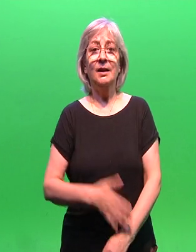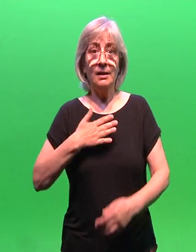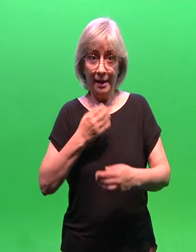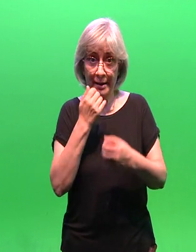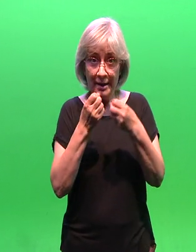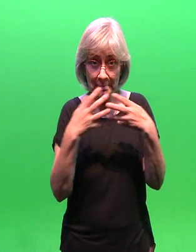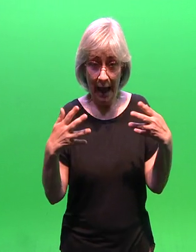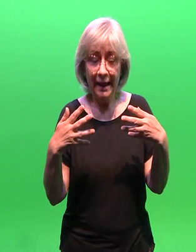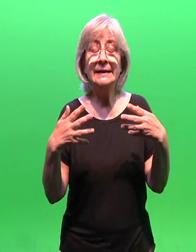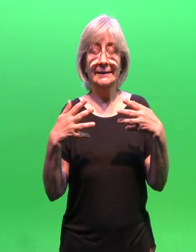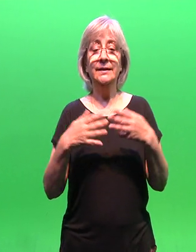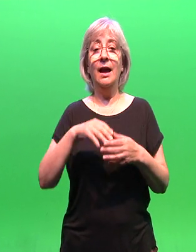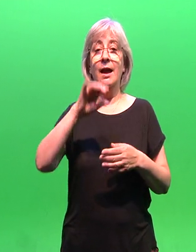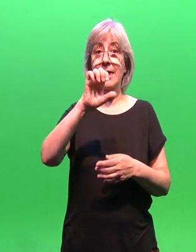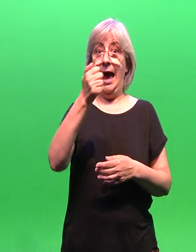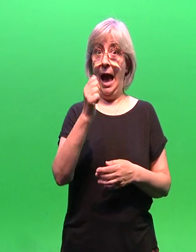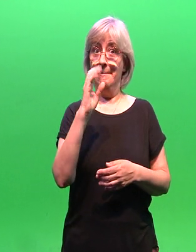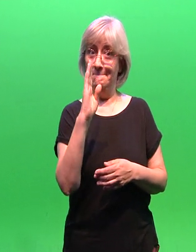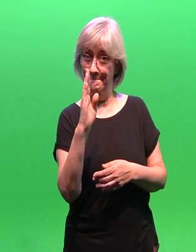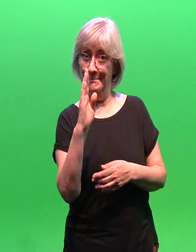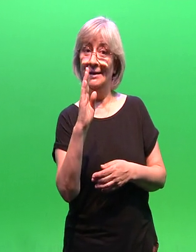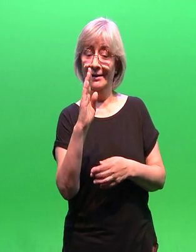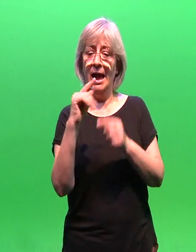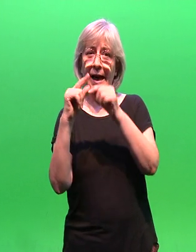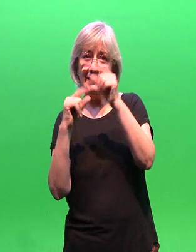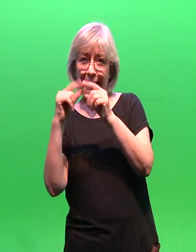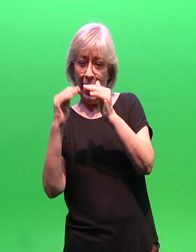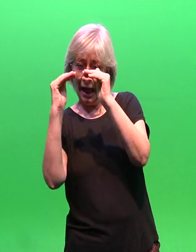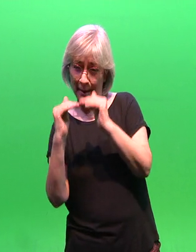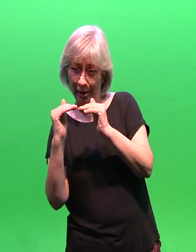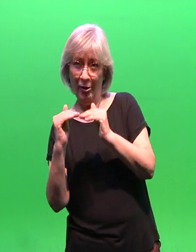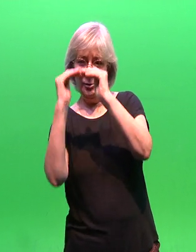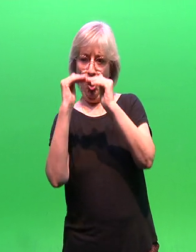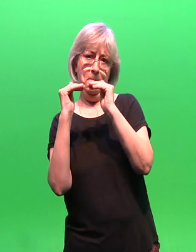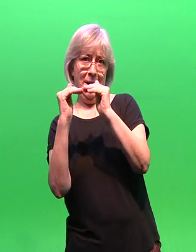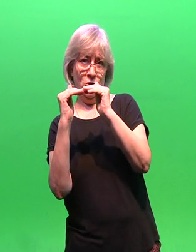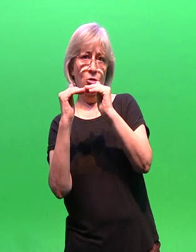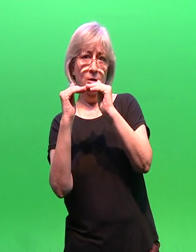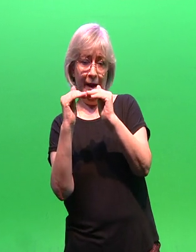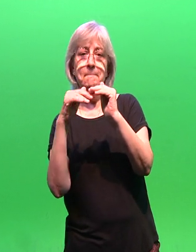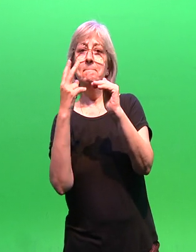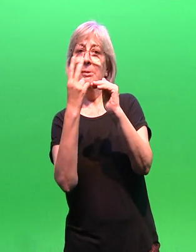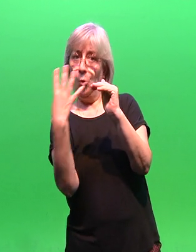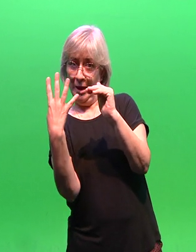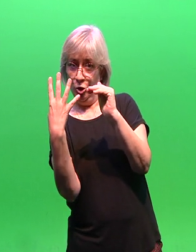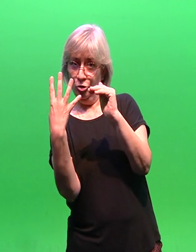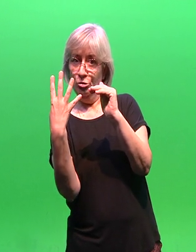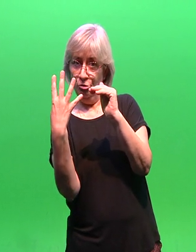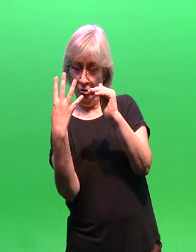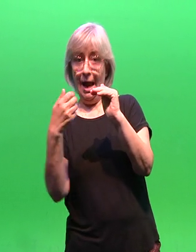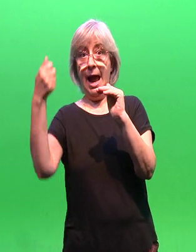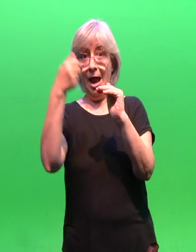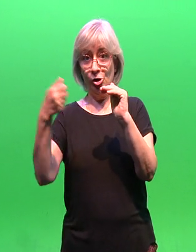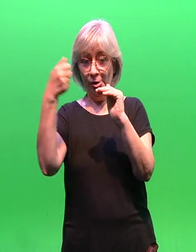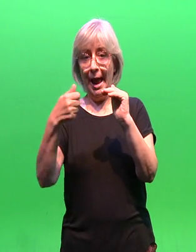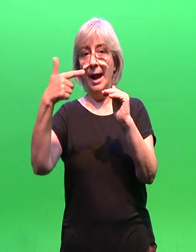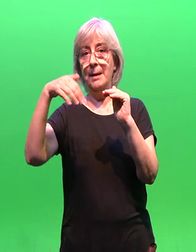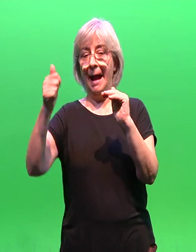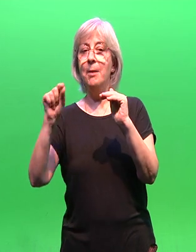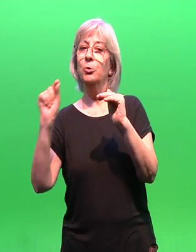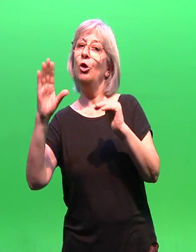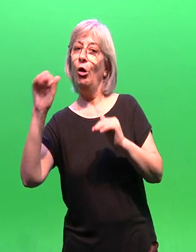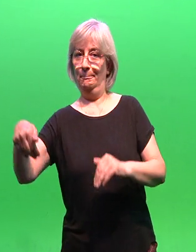El meu correu electrònic és eap, asterisc mig, ni alt ni baix, vint-i-quatre, arrova gmail punt com.